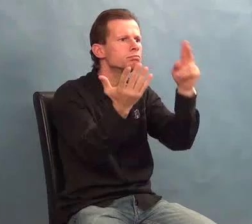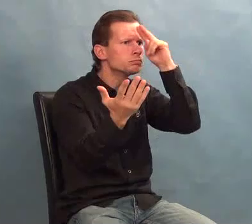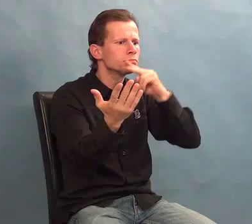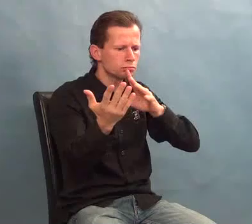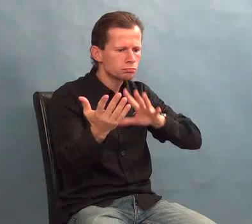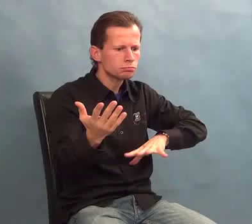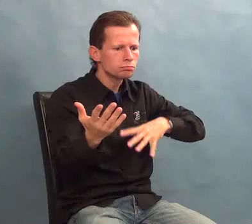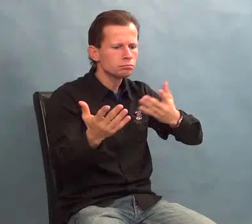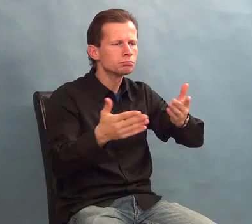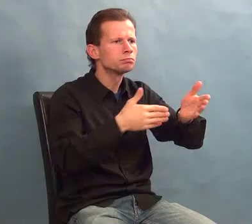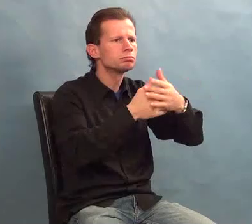Tata się zdenerwował.